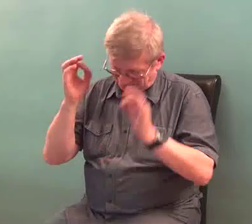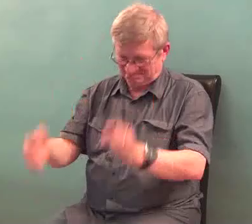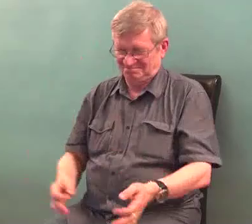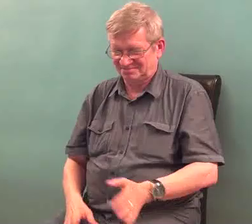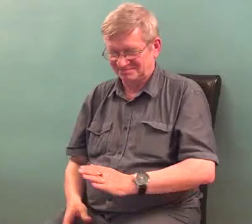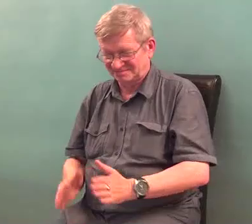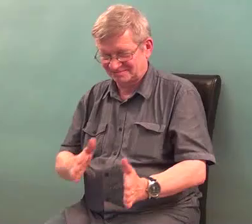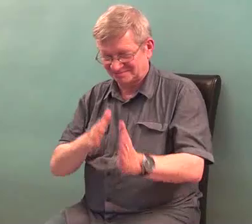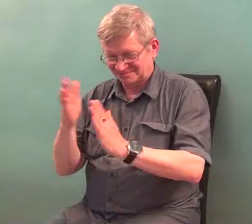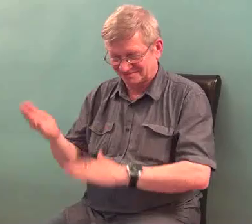Następny.